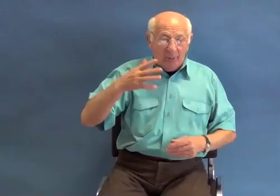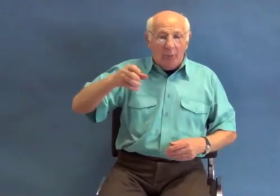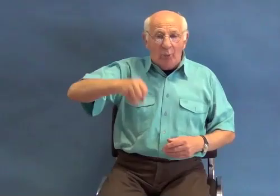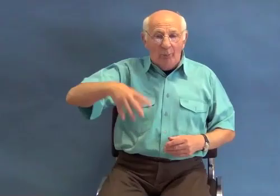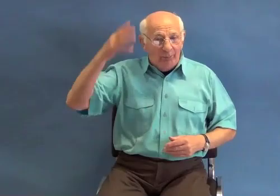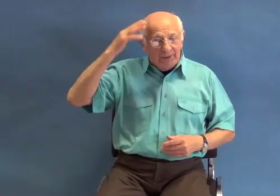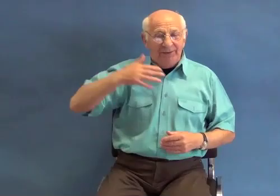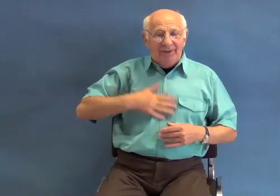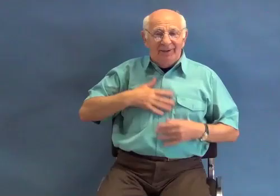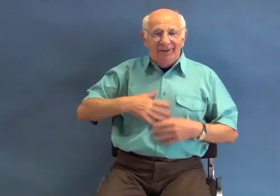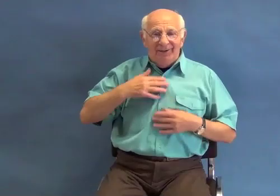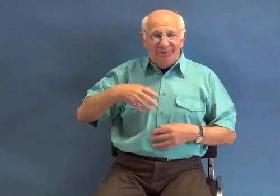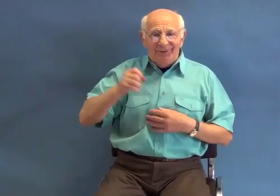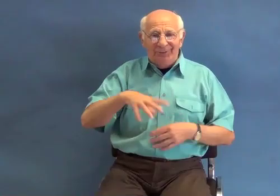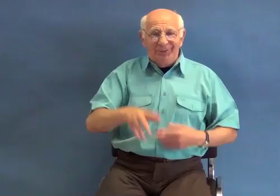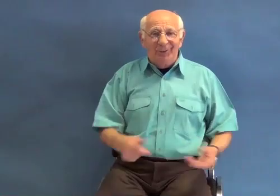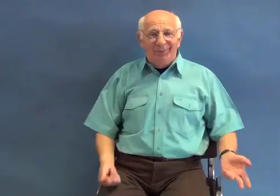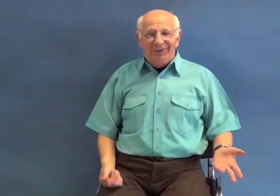I wykąpać się pod prysznicem.